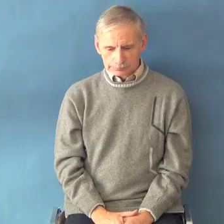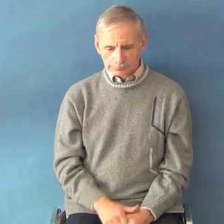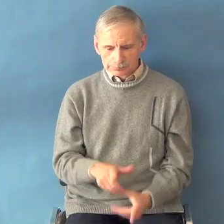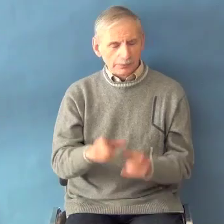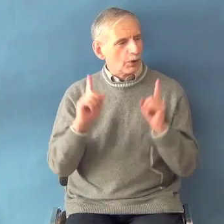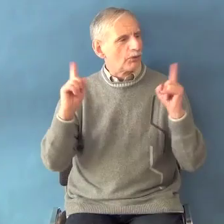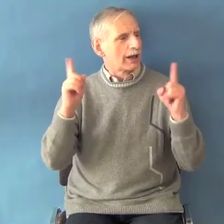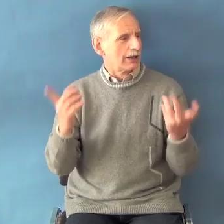To uwaga.